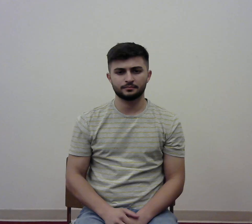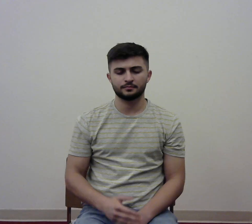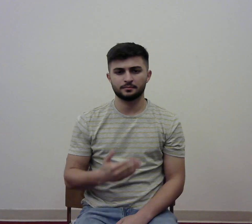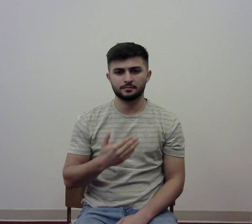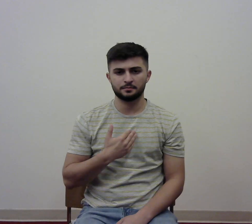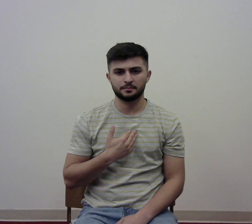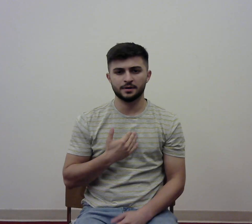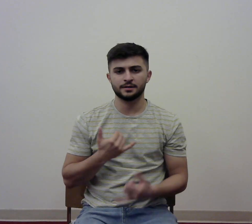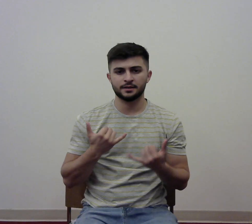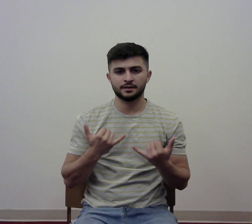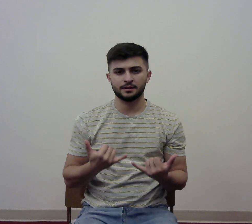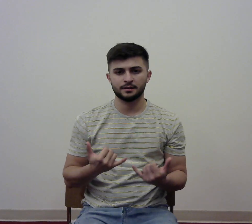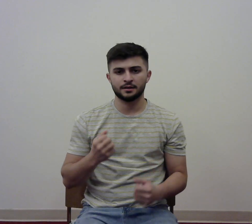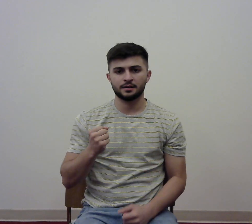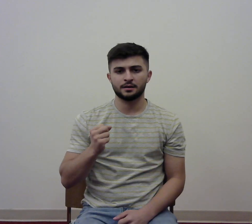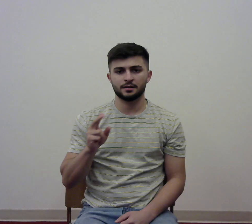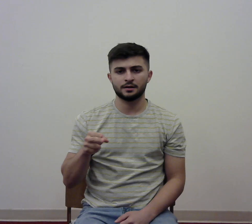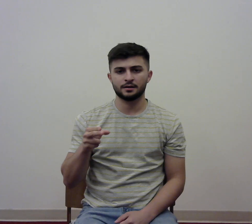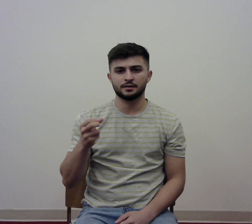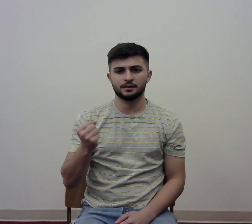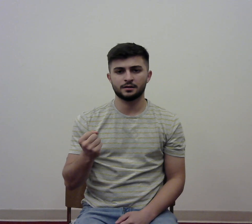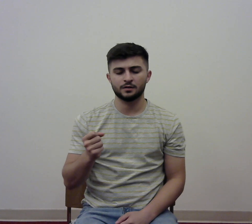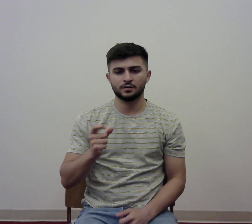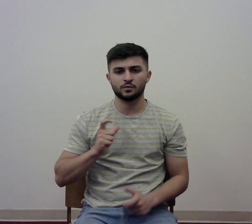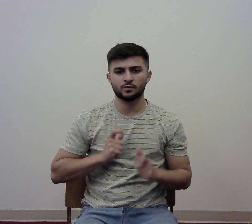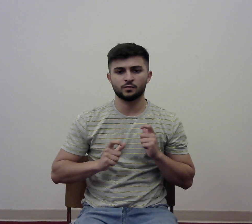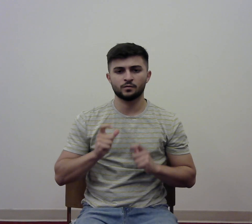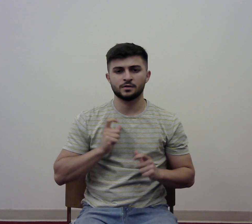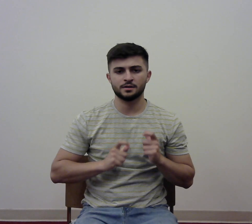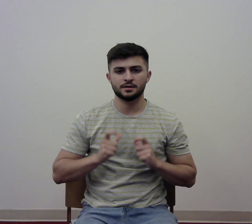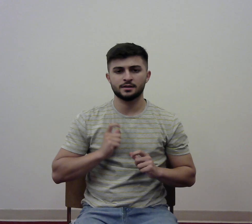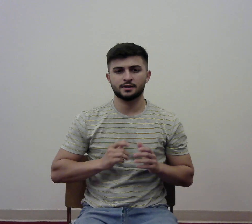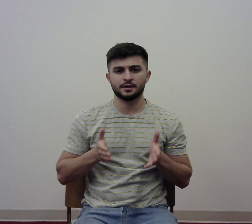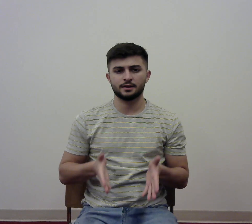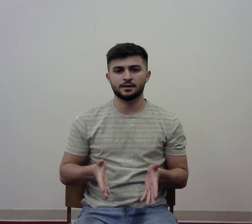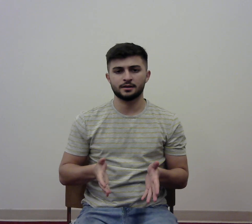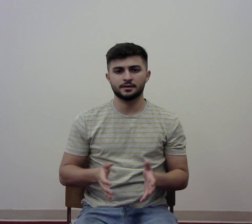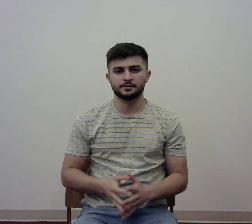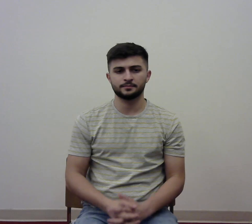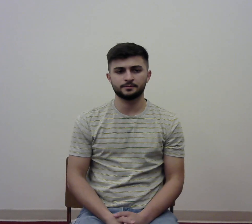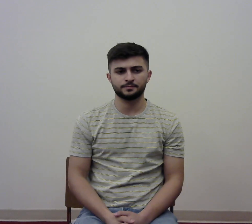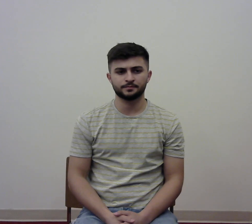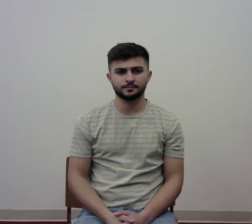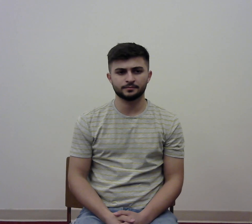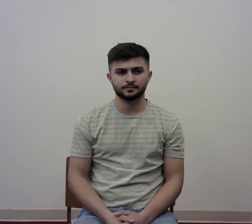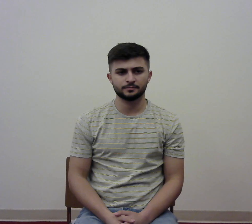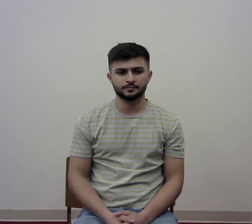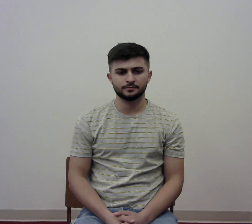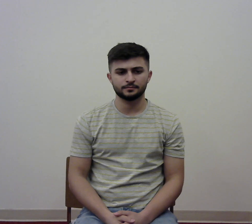Mən indi ADA universitetindəyəm